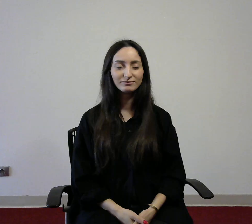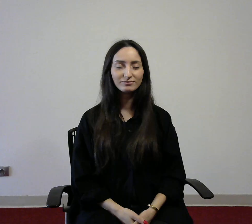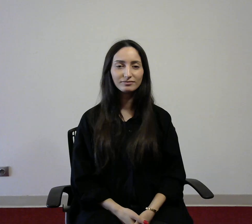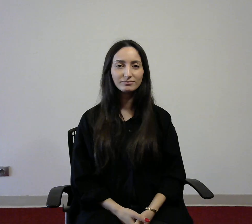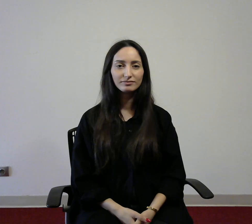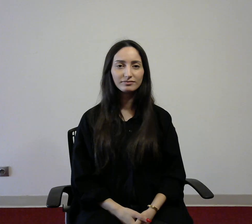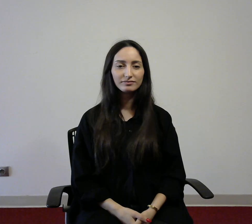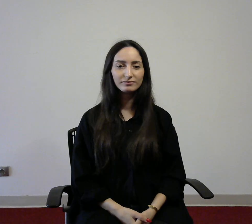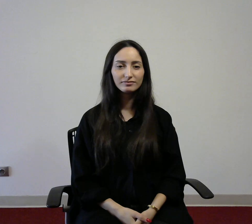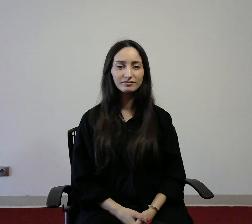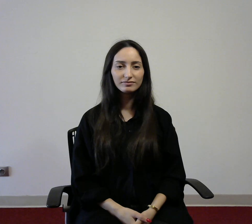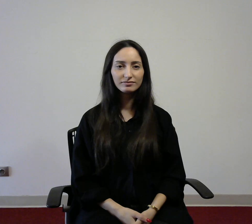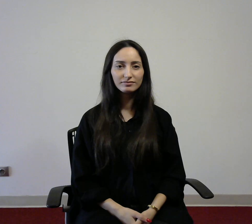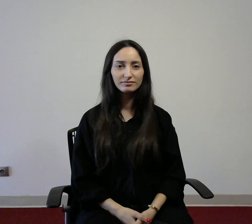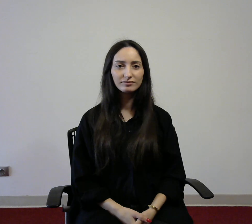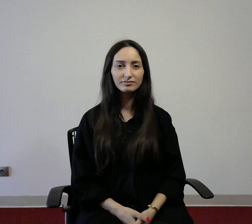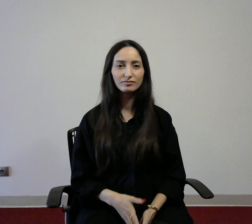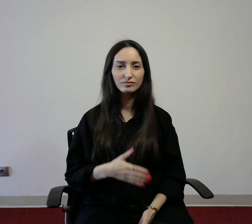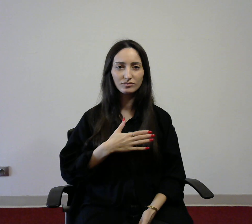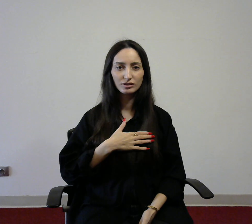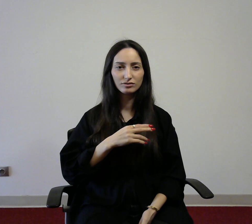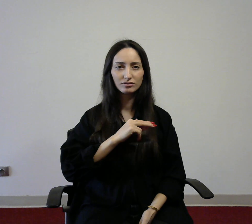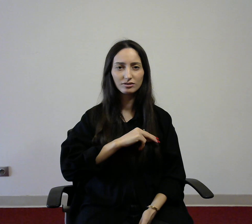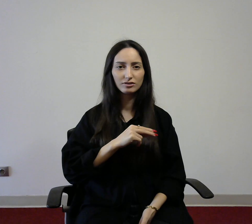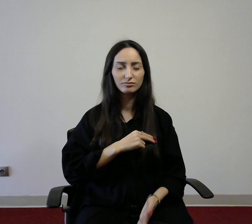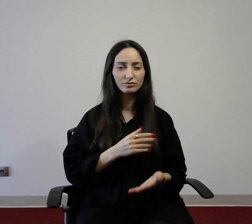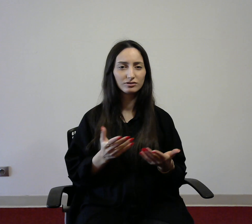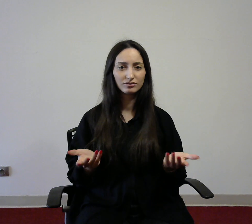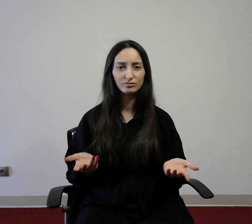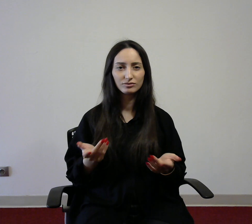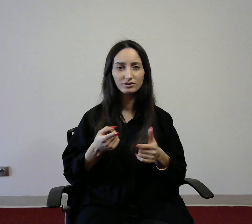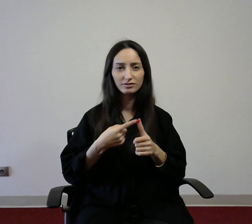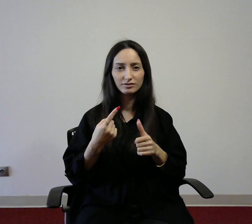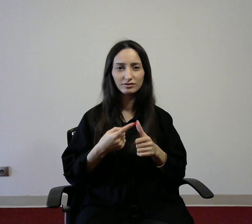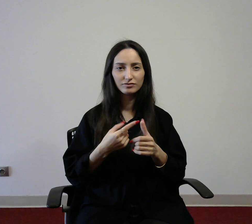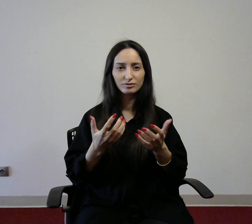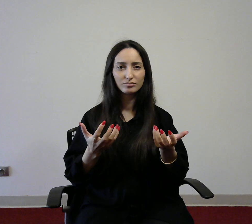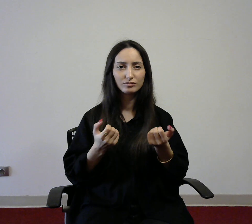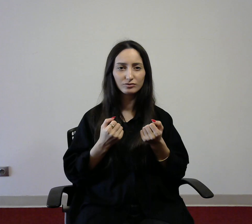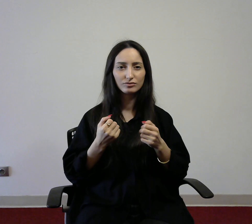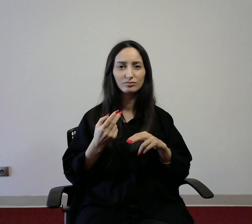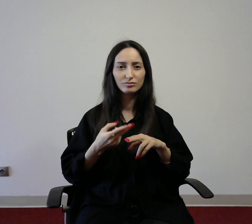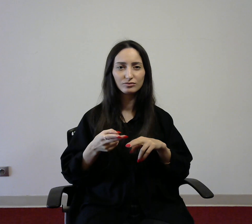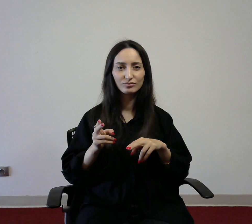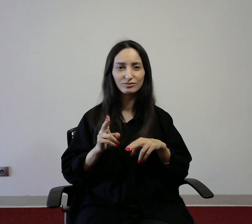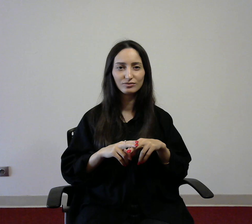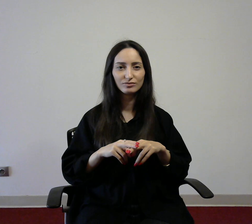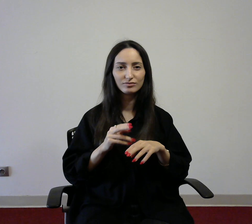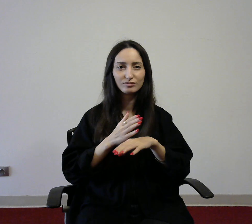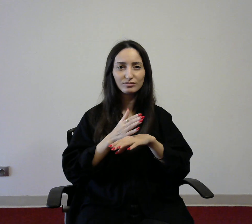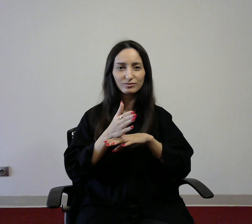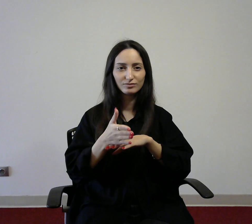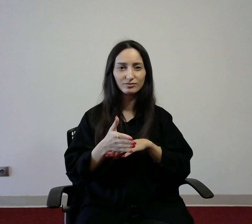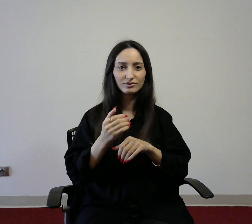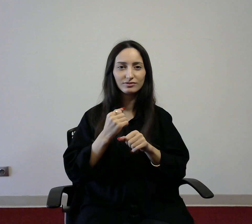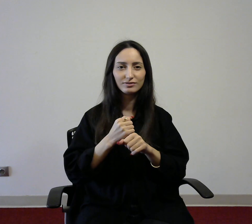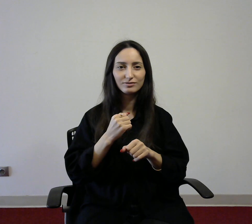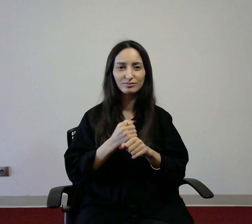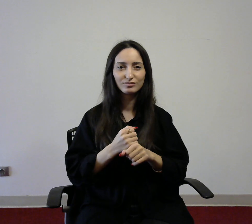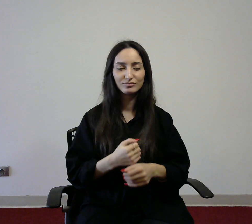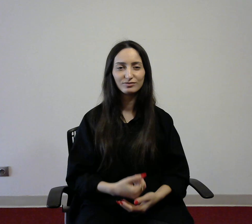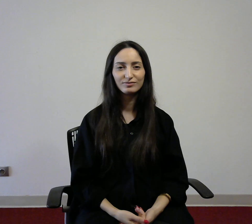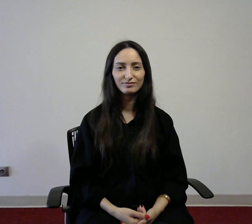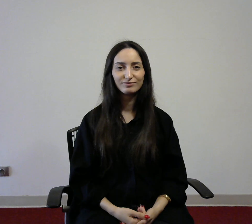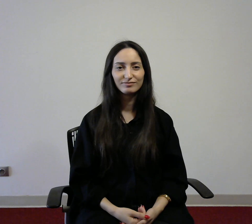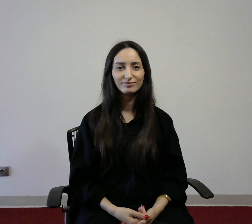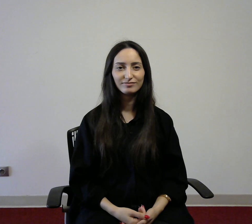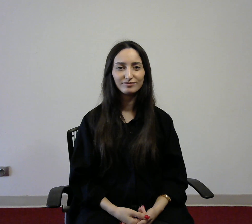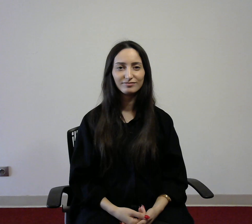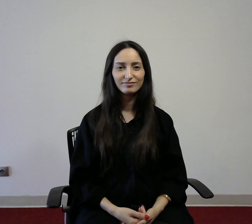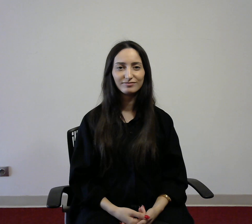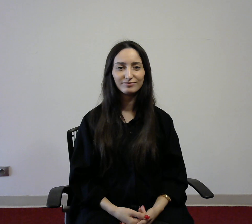Mən işsiz adı almaq üçün müraciət edirəm